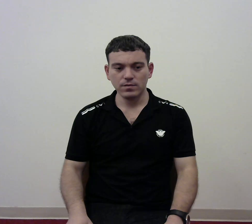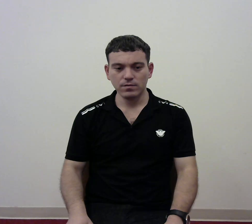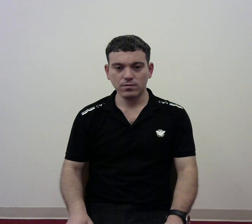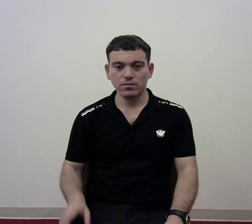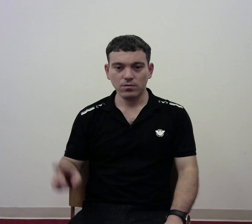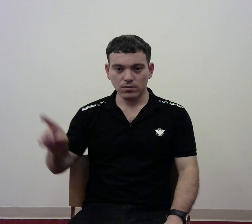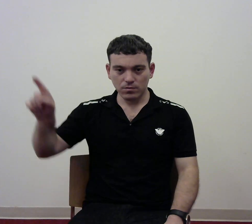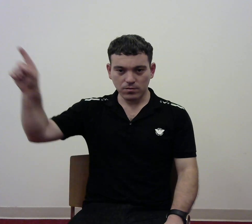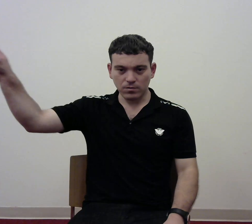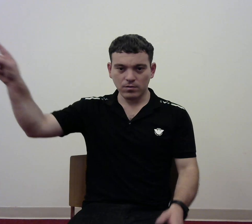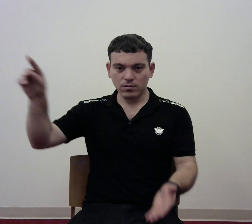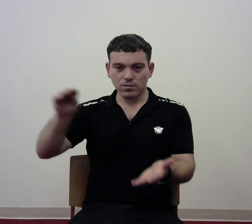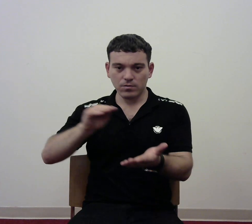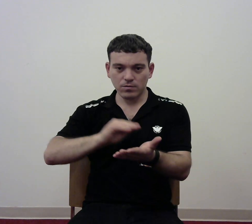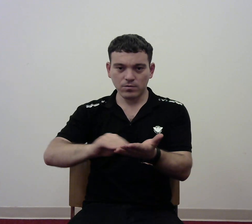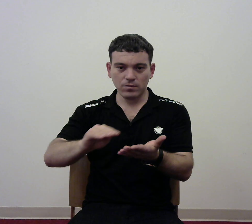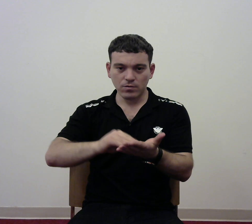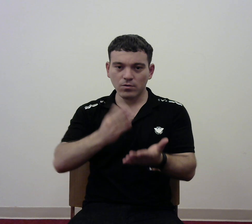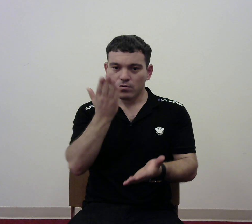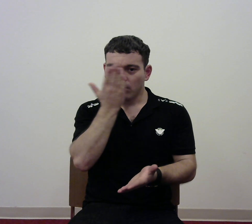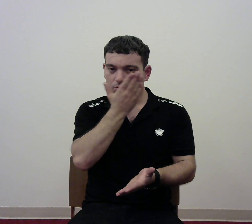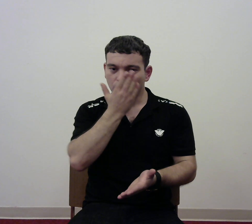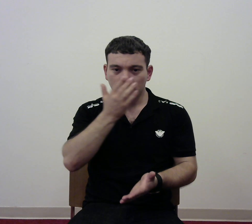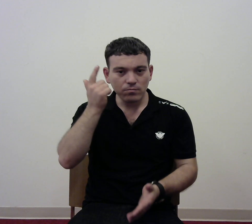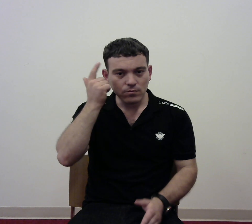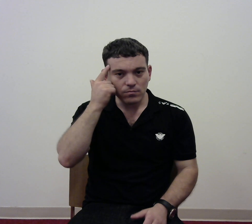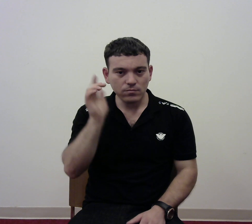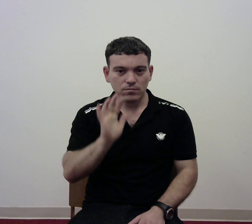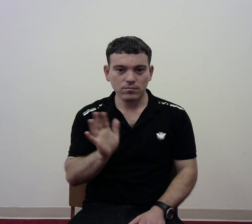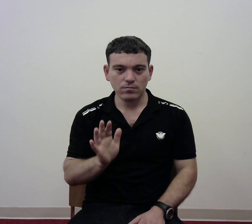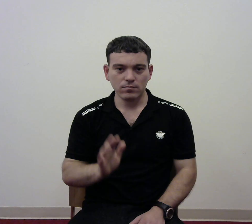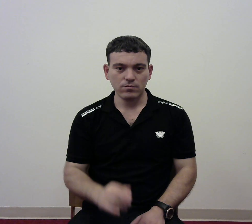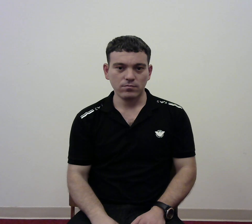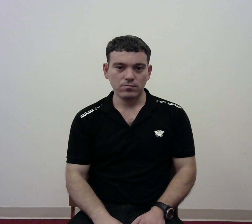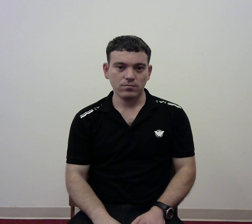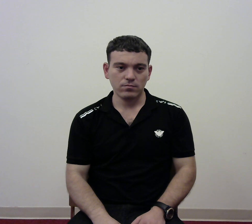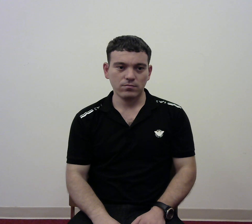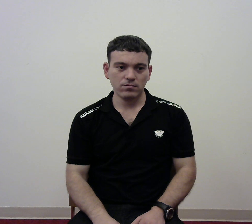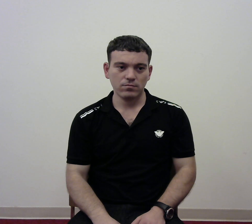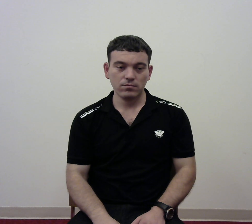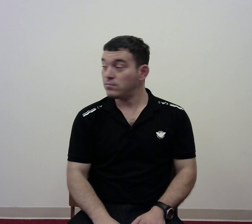O yazıb-oxuya bilmir